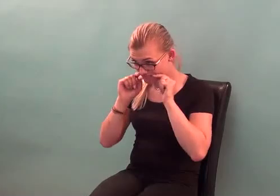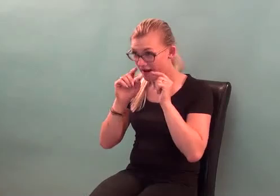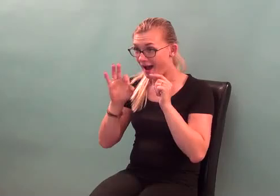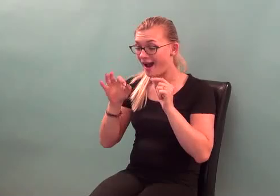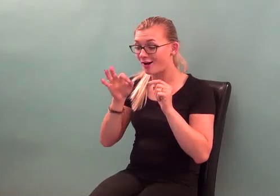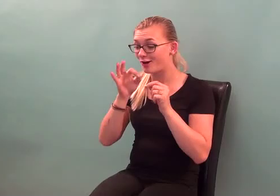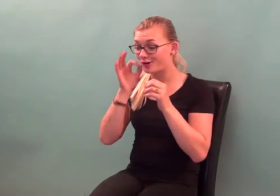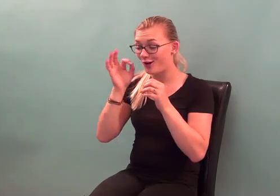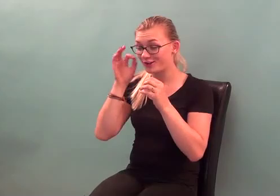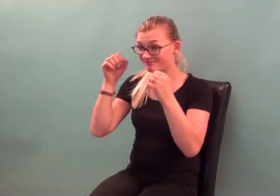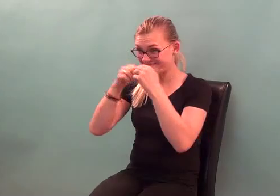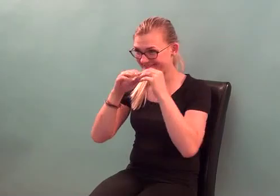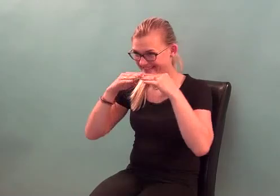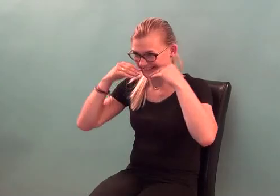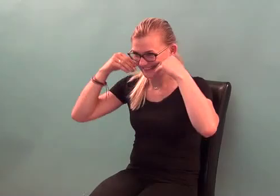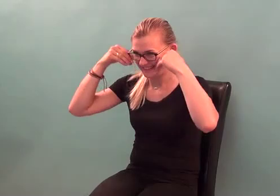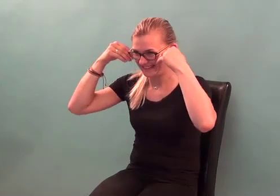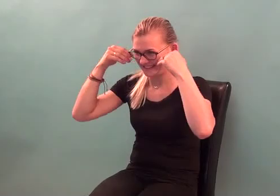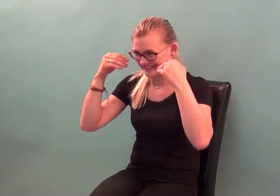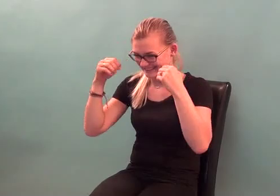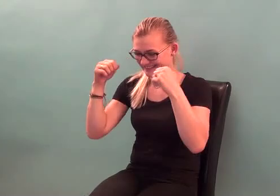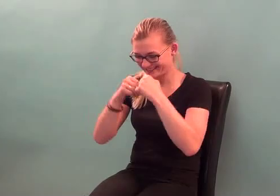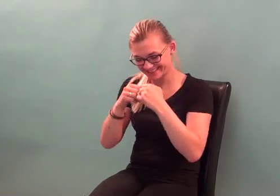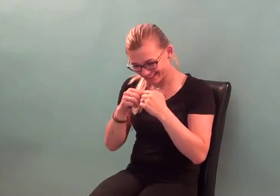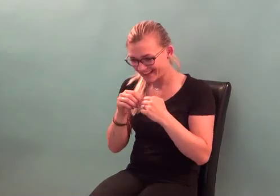A kot, przyciskając głowę do szyby, się uśmiecha.